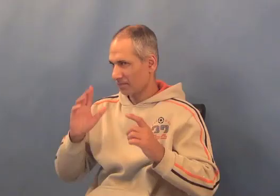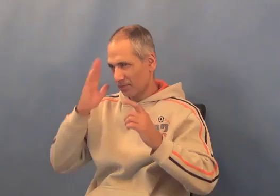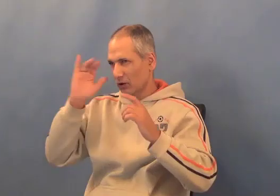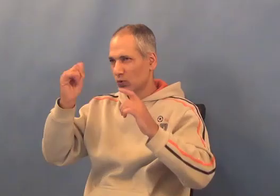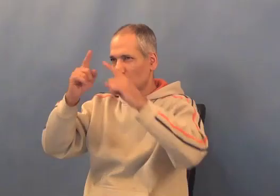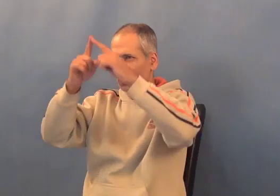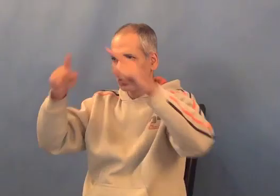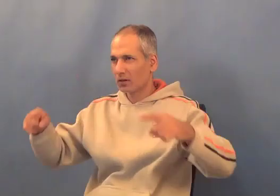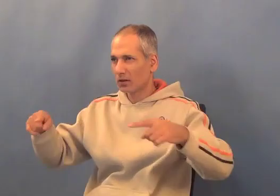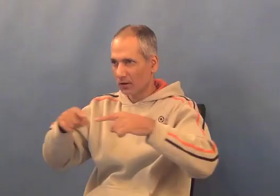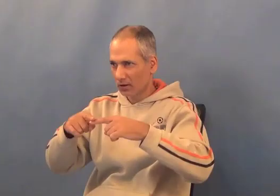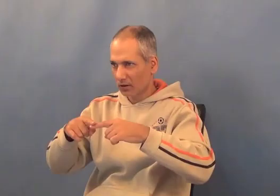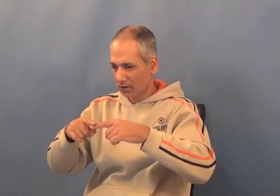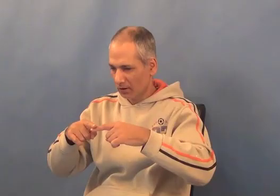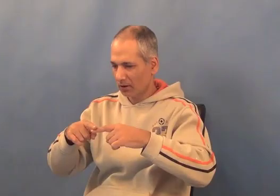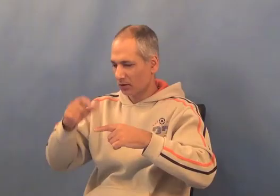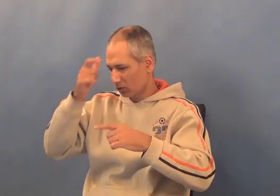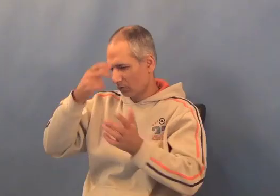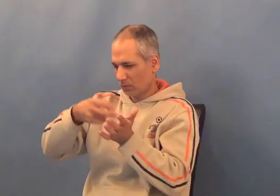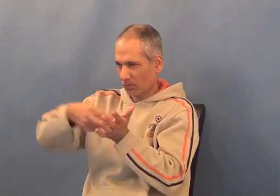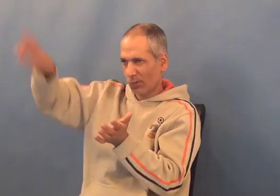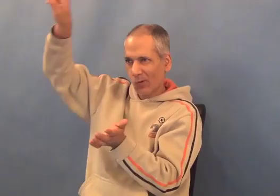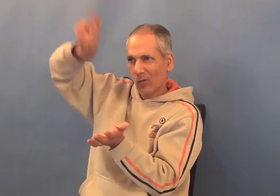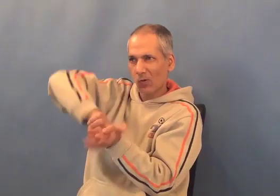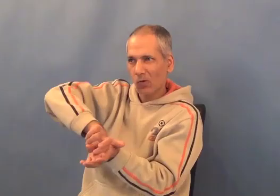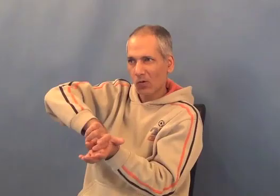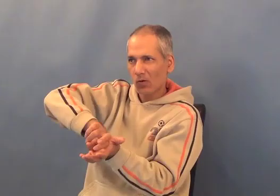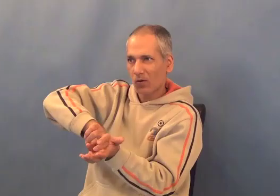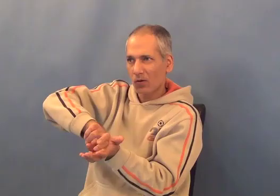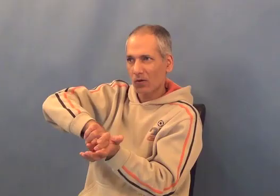Żółty znak w kształcie trójkąta ostrzega przed upadkiem.